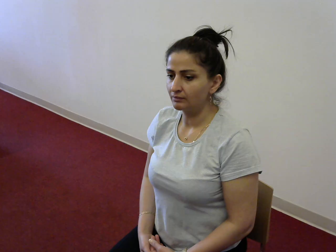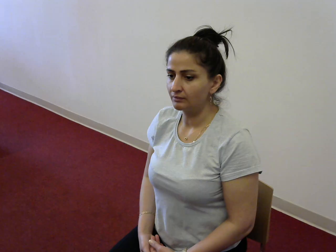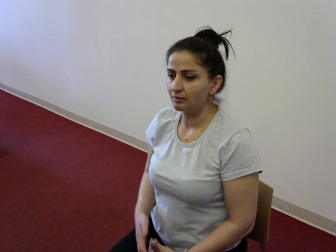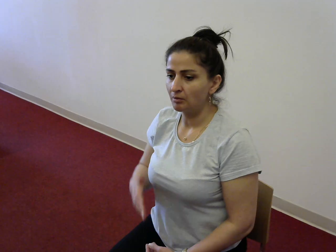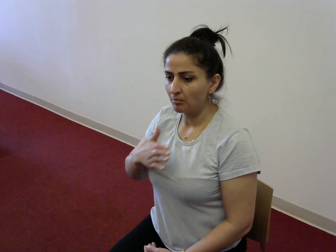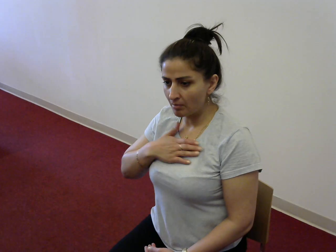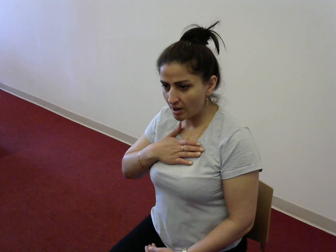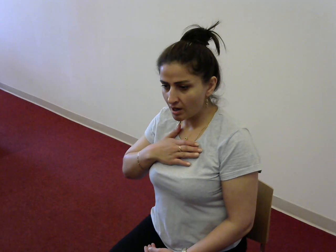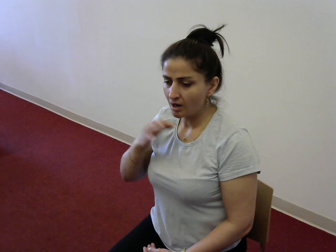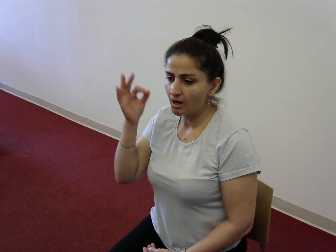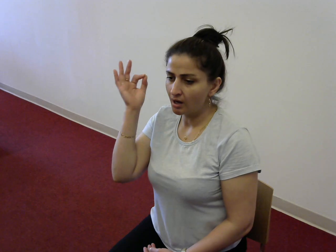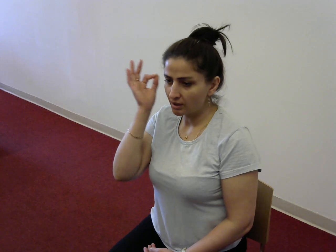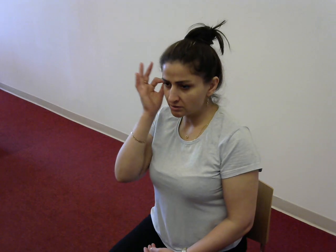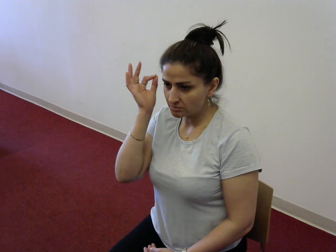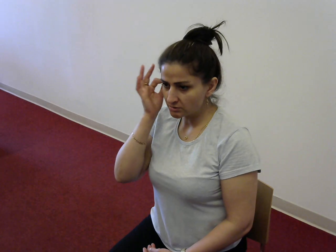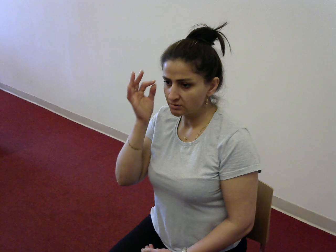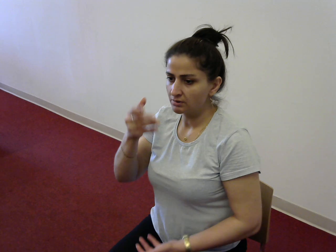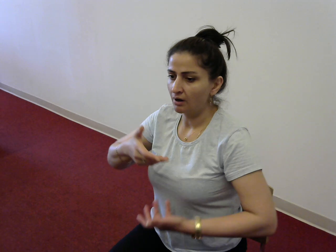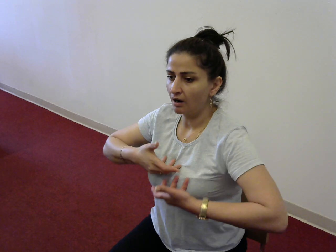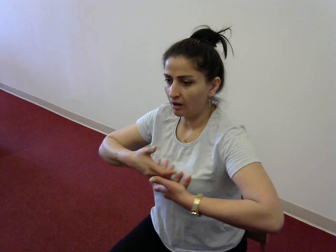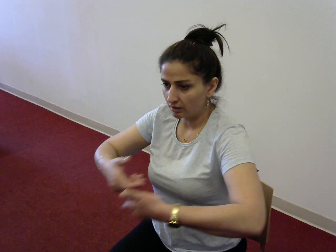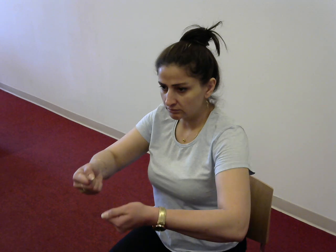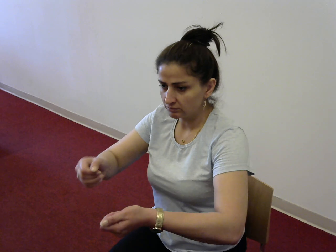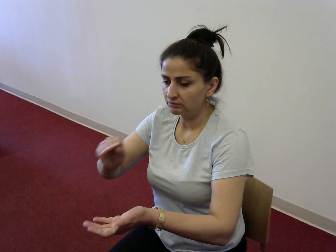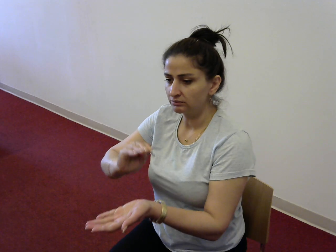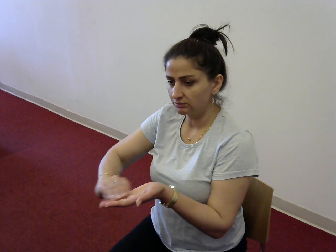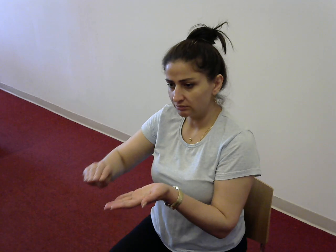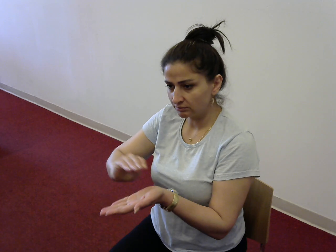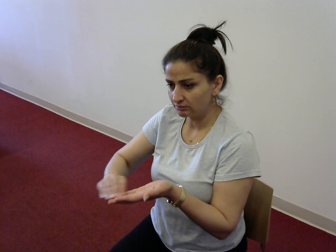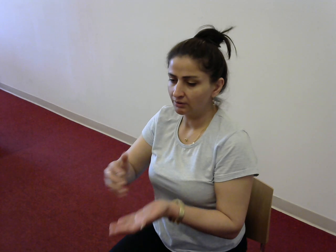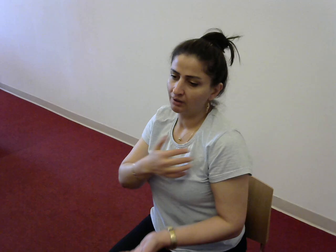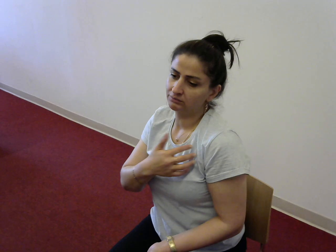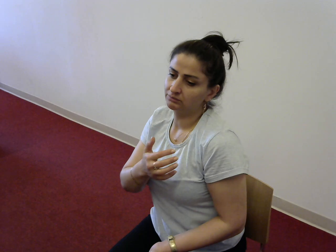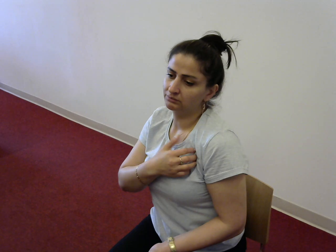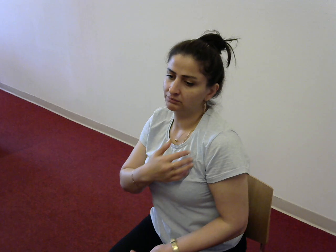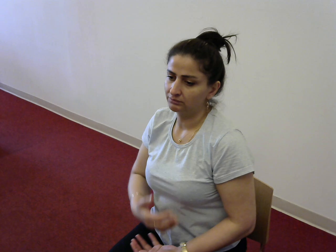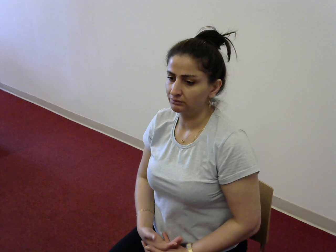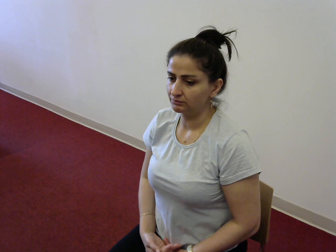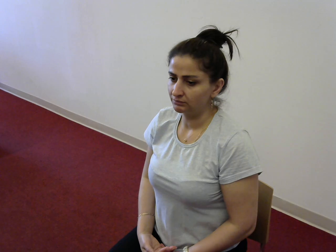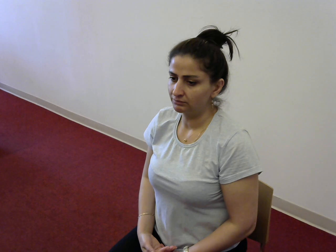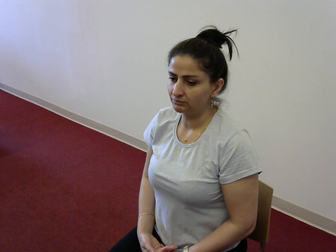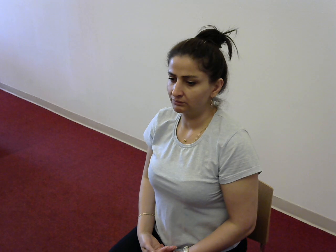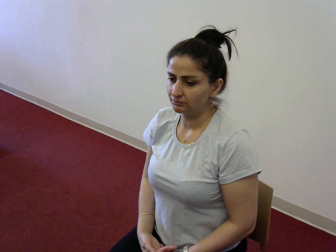Mən həkimin qəbuluna yazılmaq istəyirəm